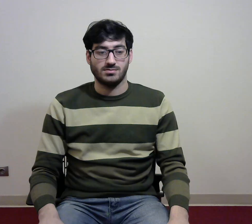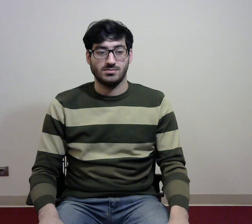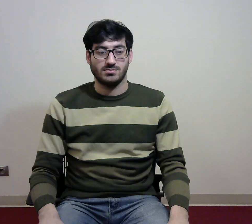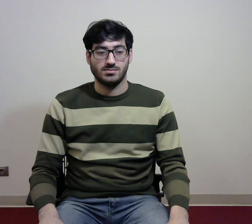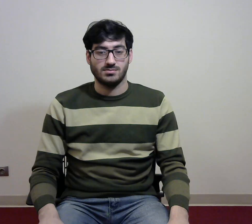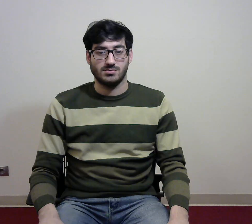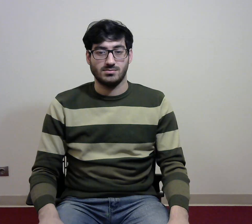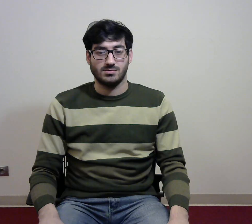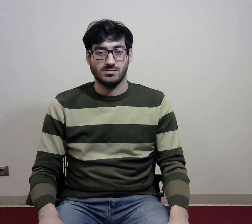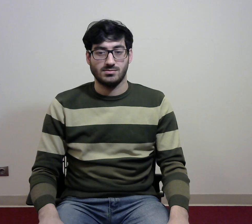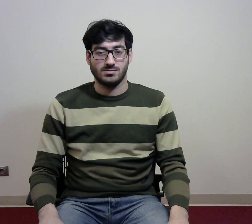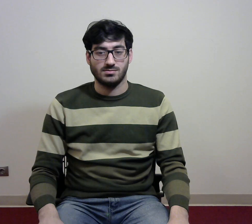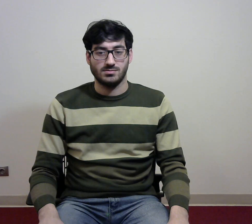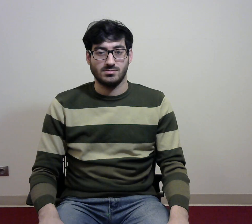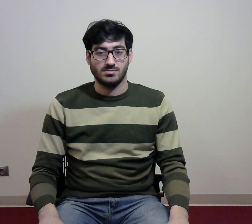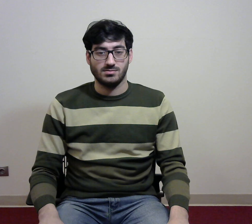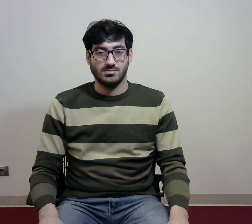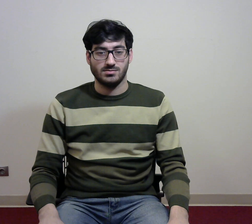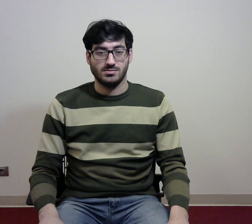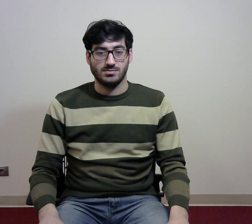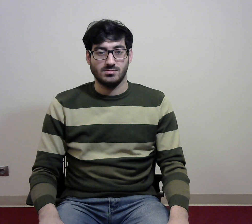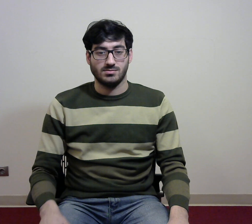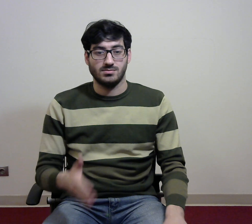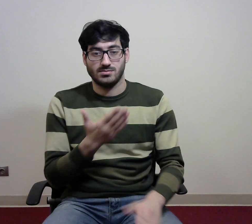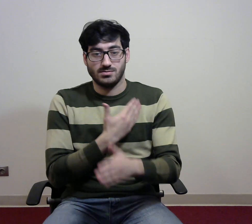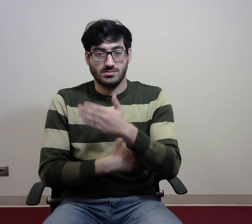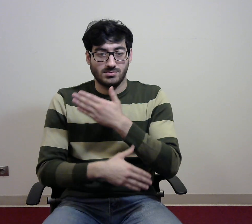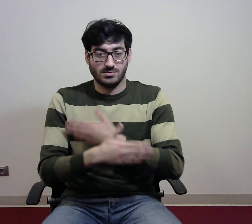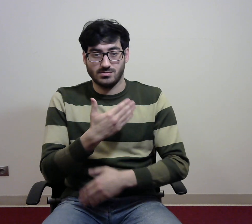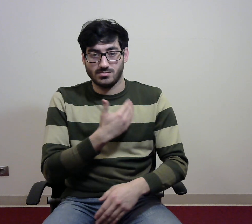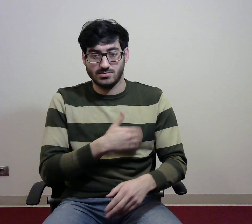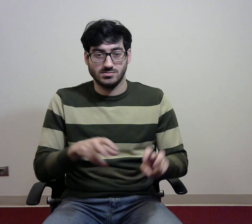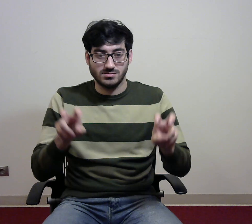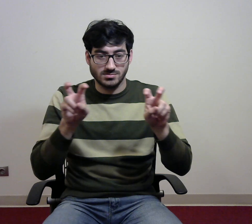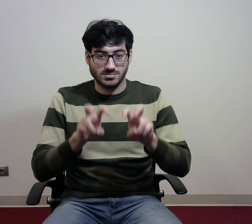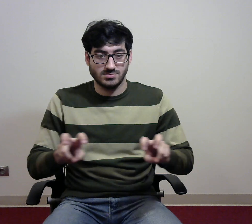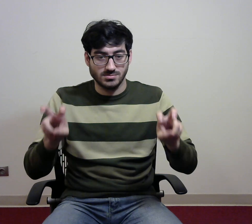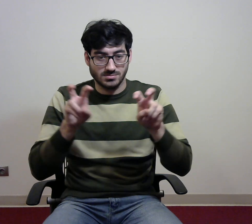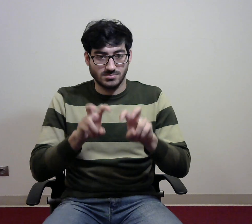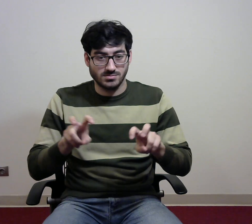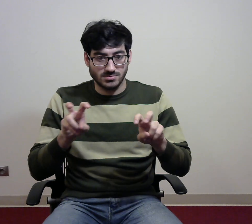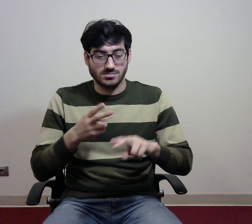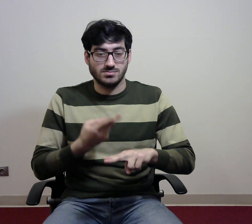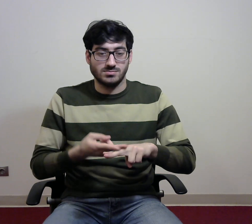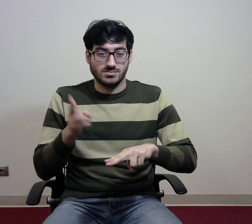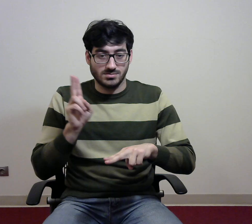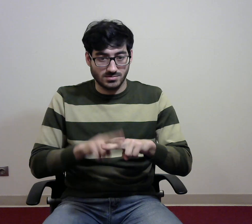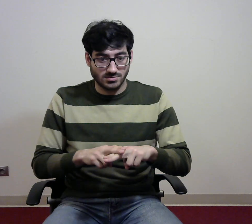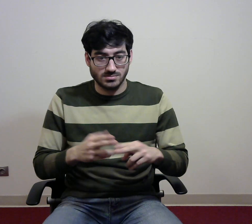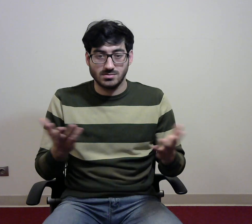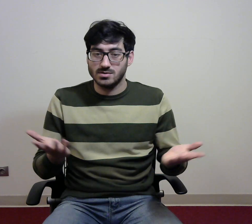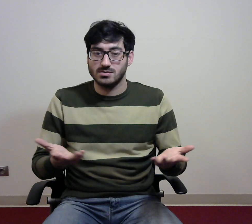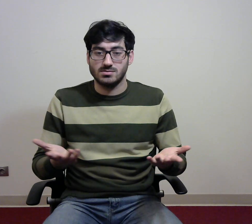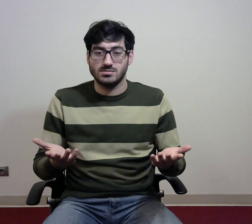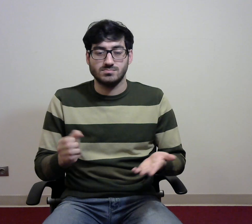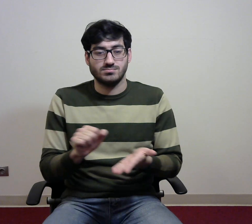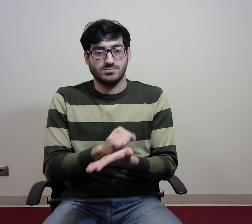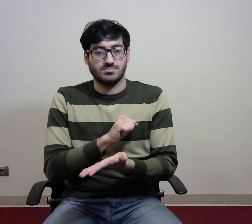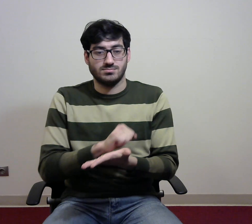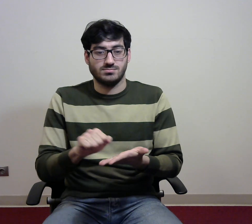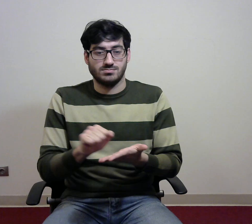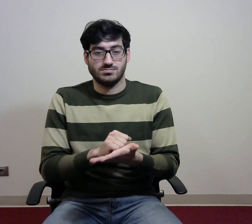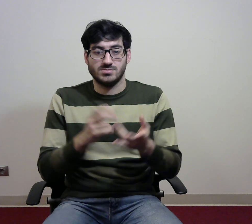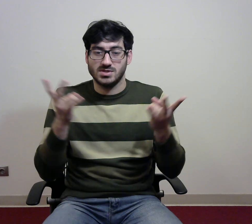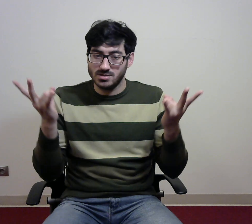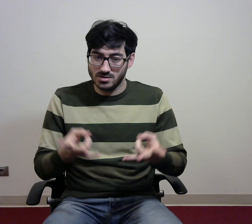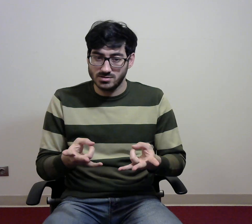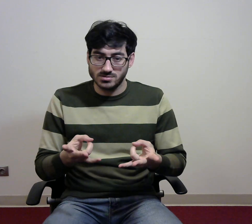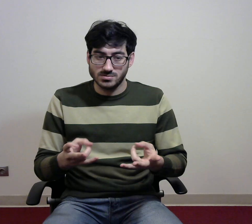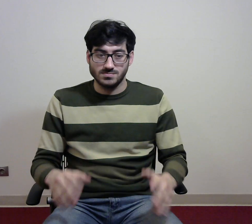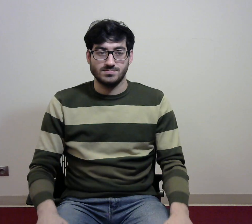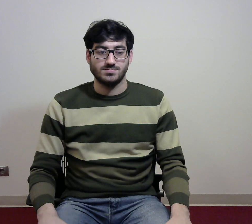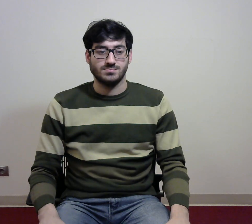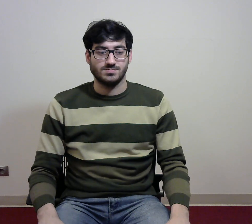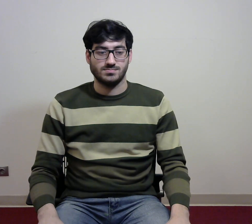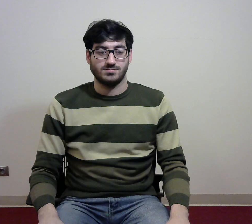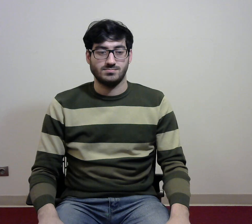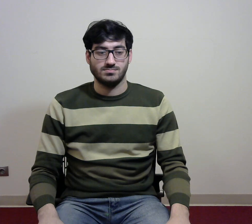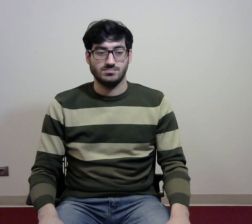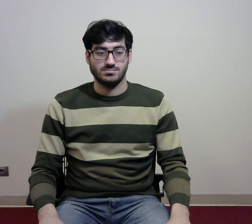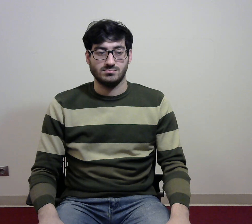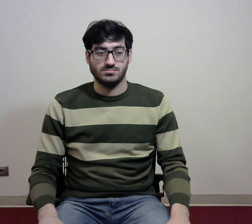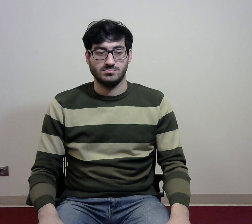Əlilliyin müəyyən edilməsi üçün hansı sənədlər lazımdır